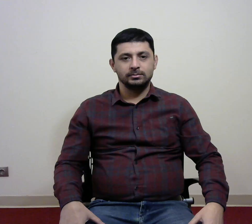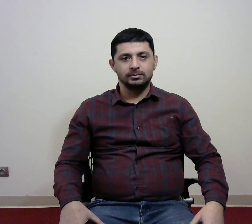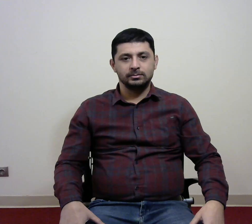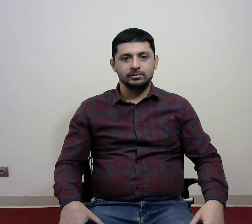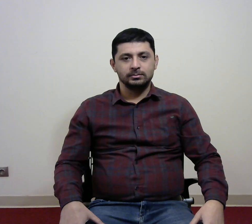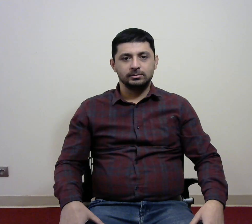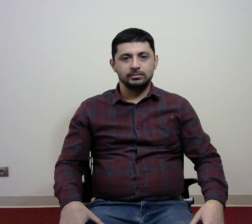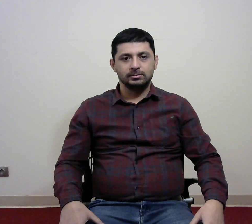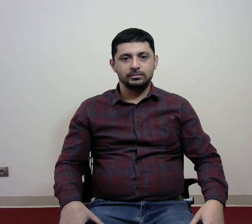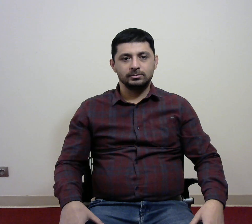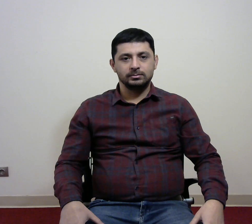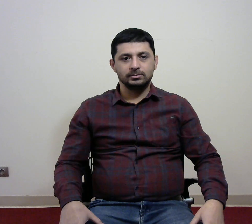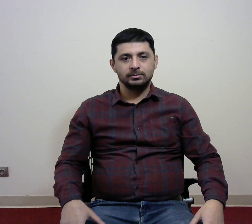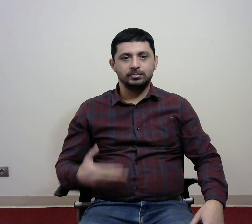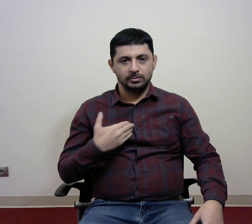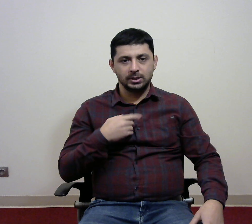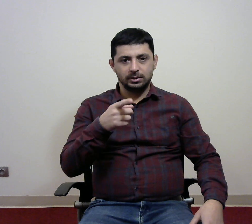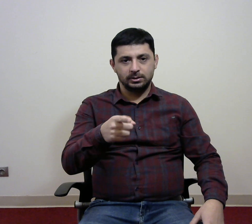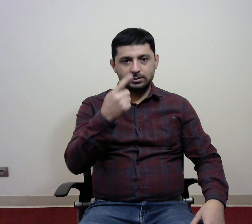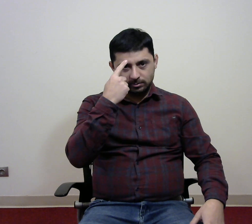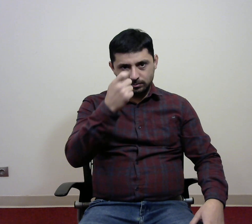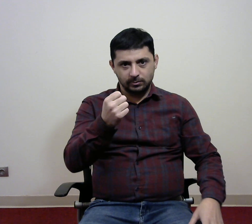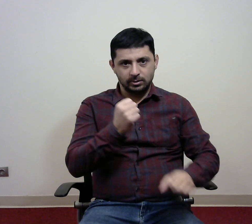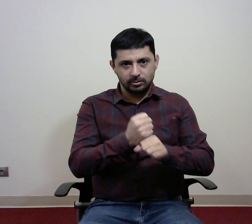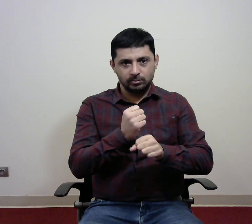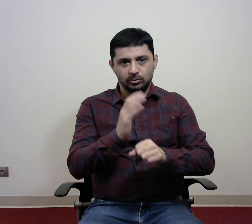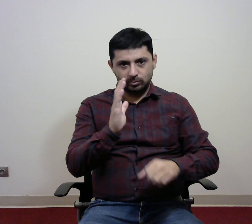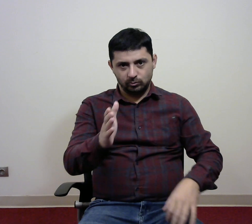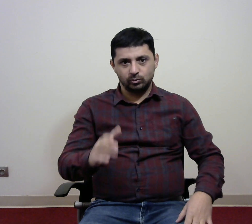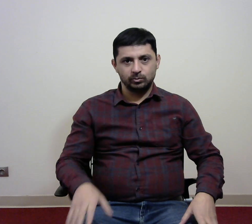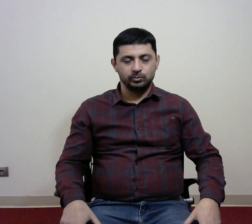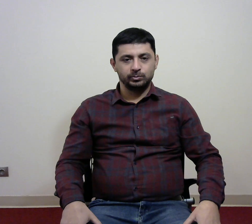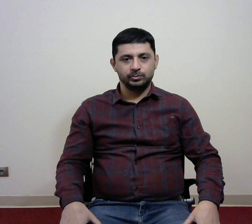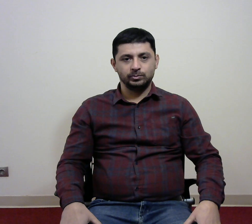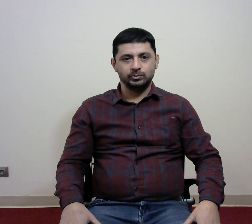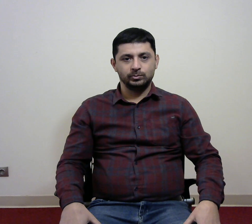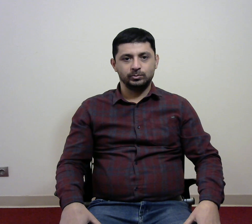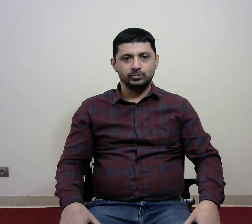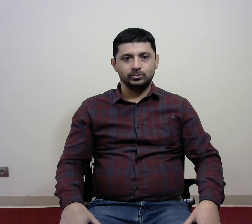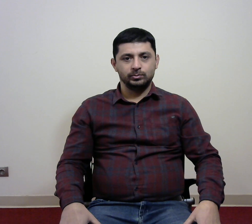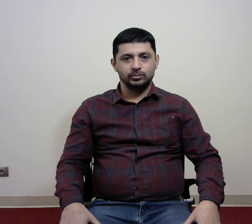Mən sizə xəbər edəcəyəm